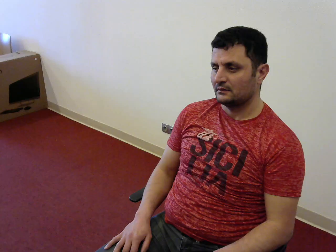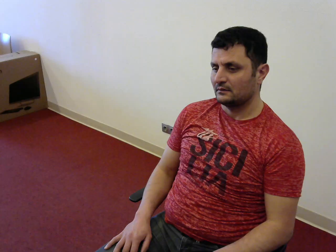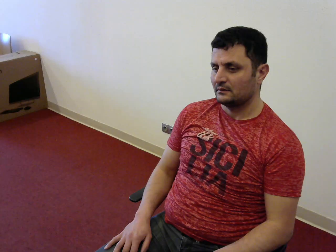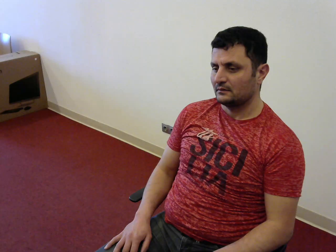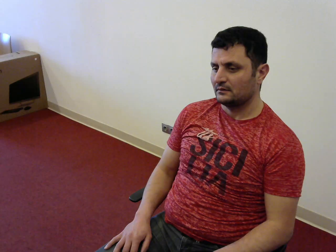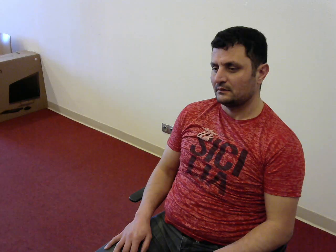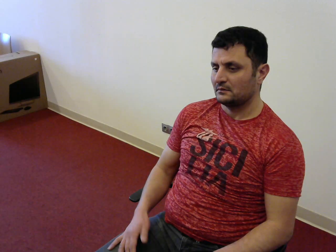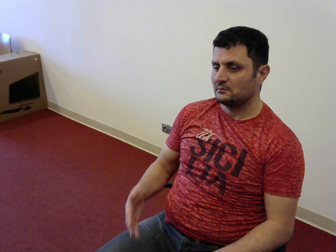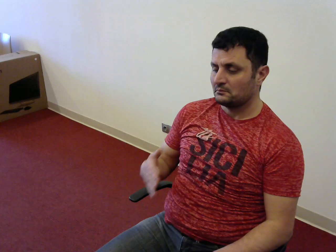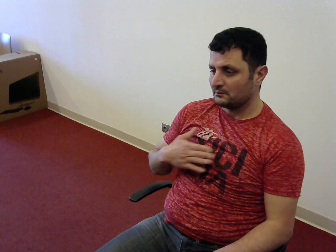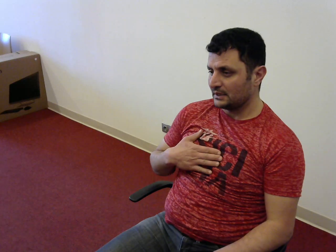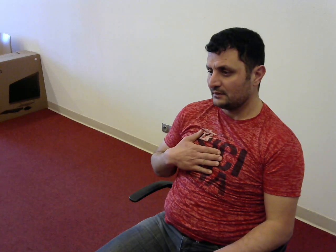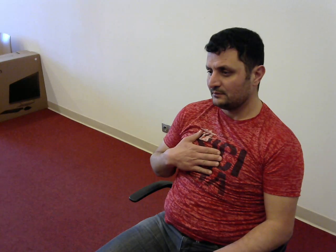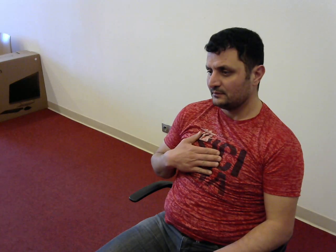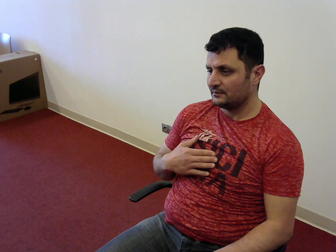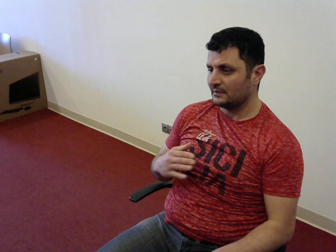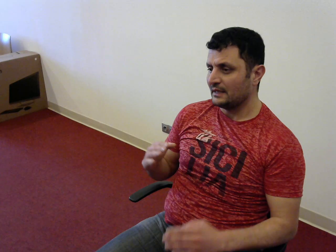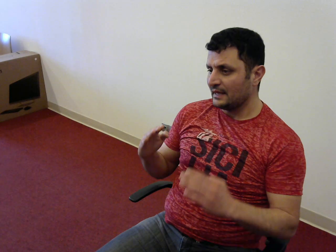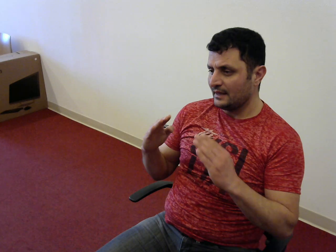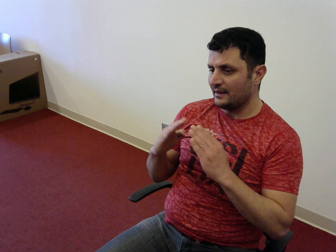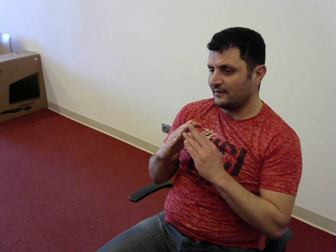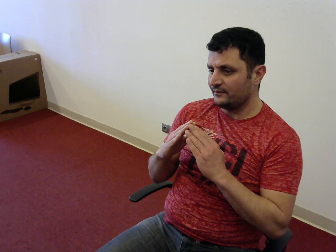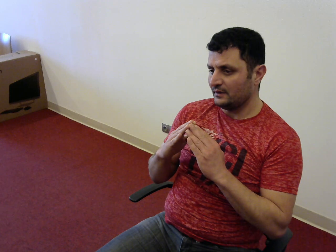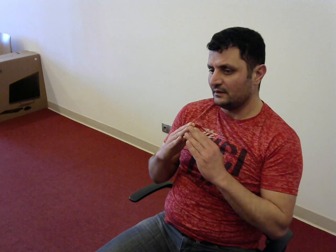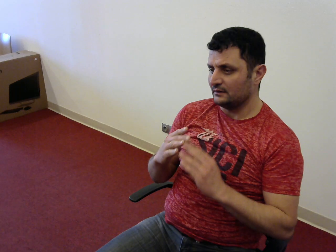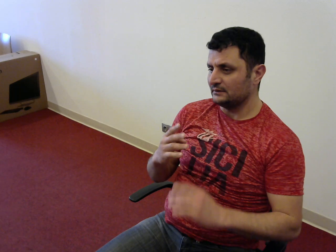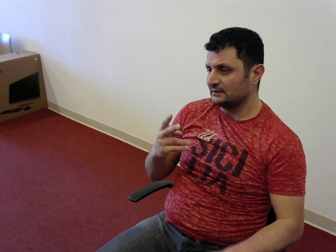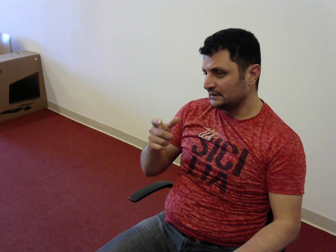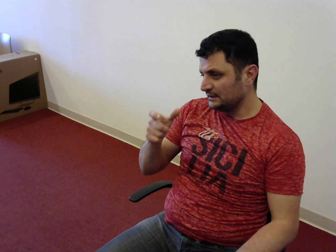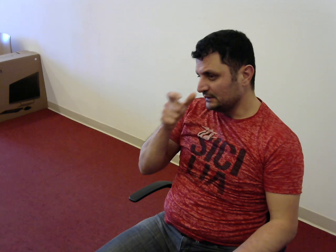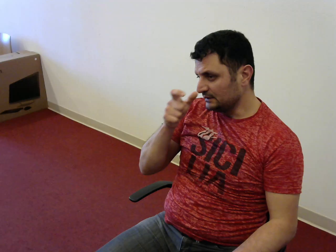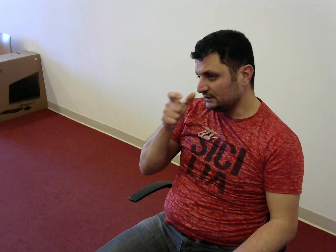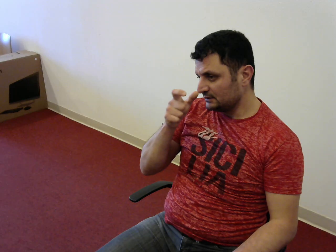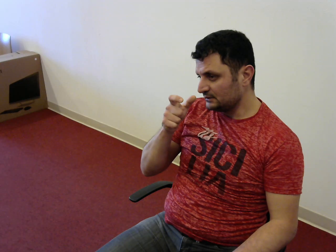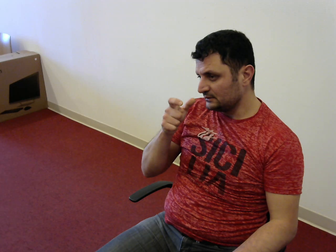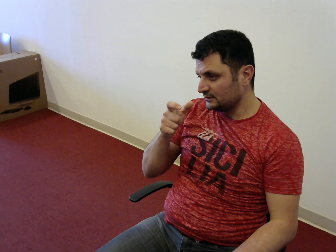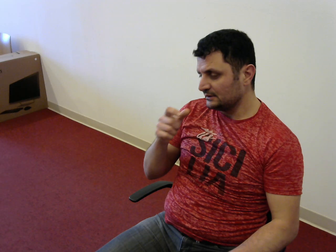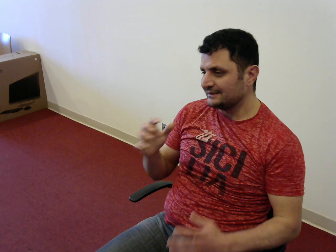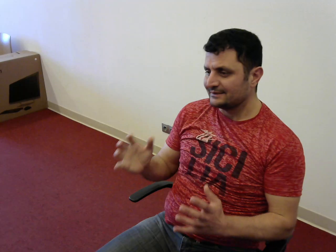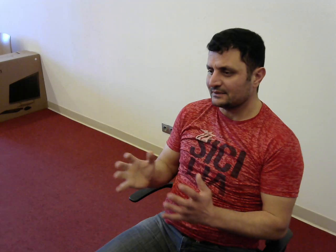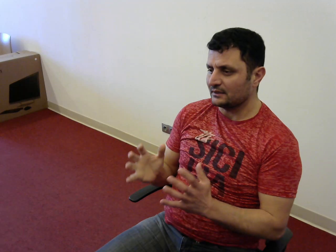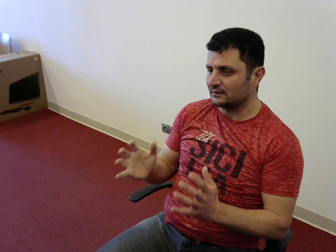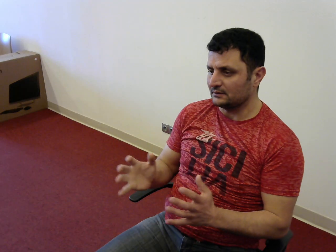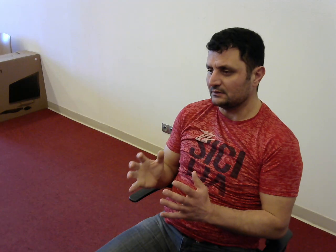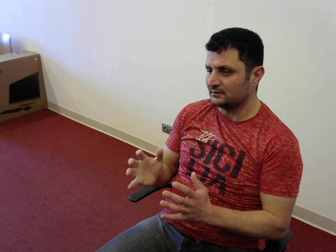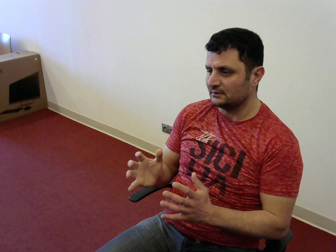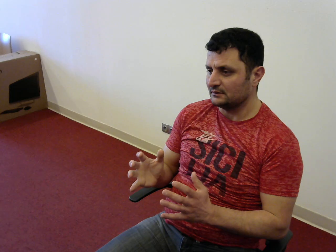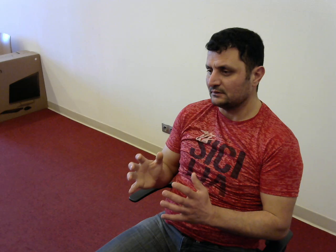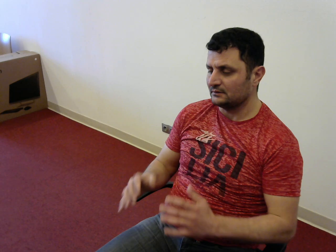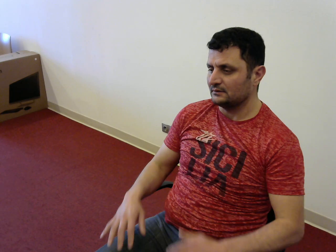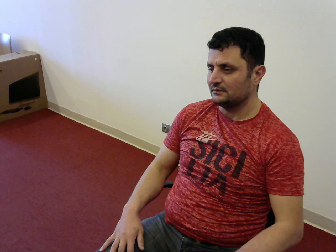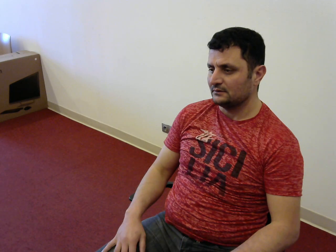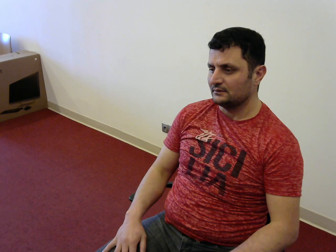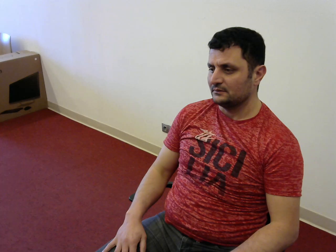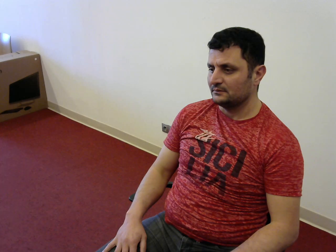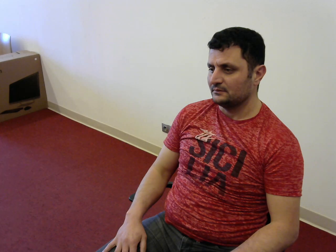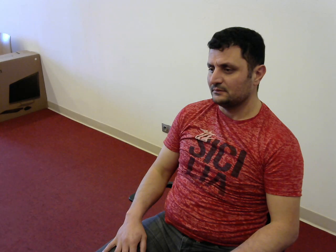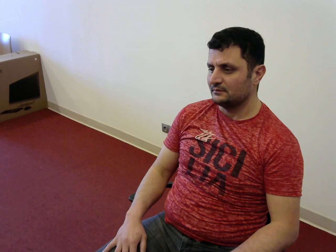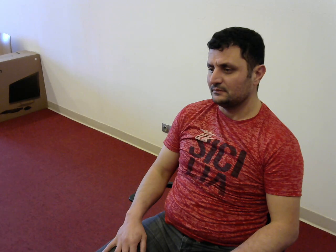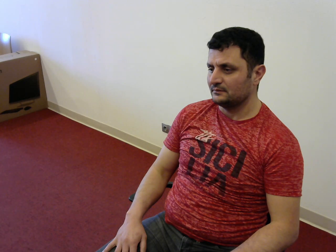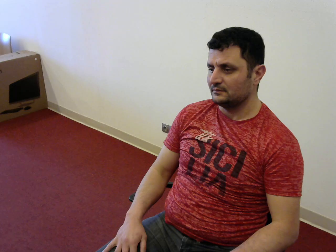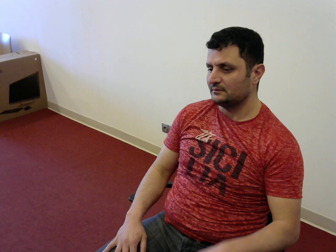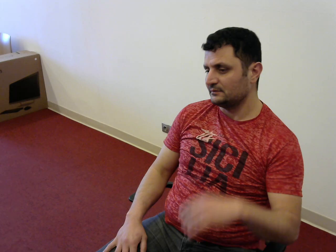Mən evdə it saxlayıram